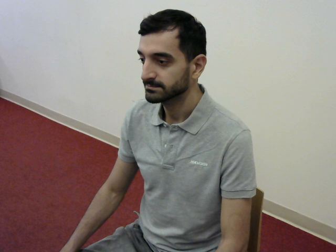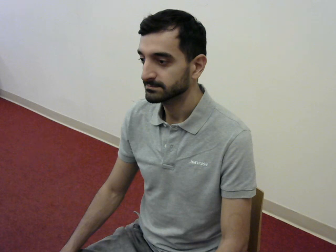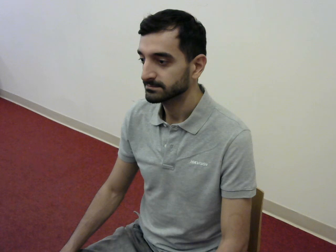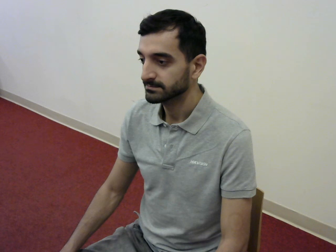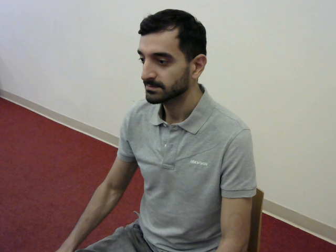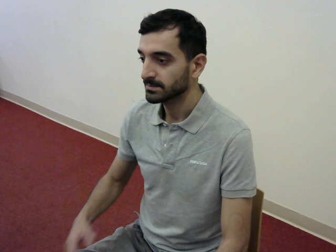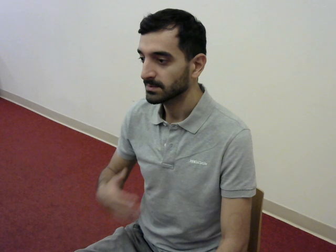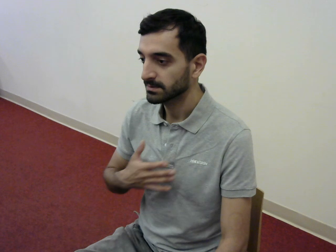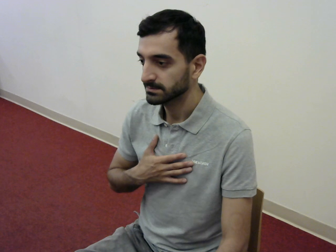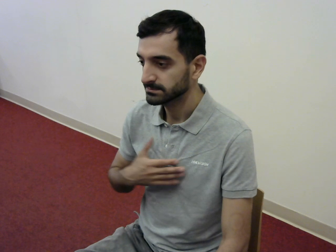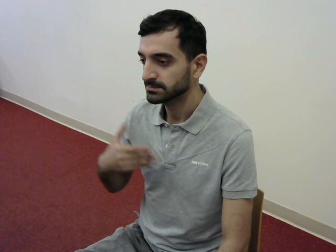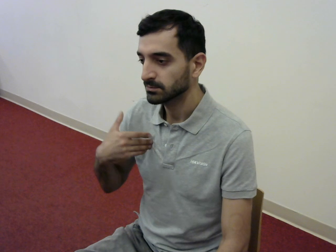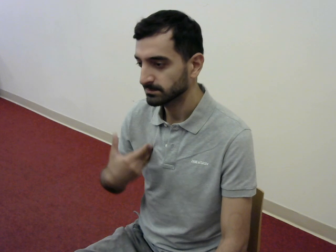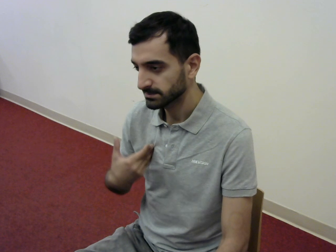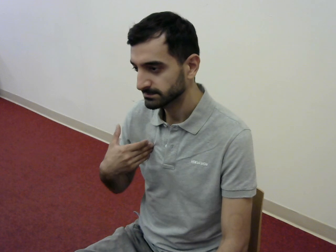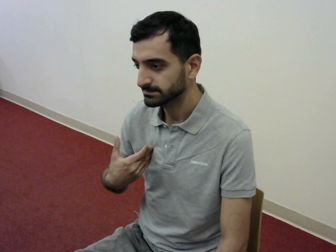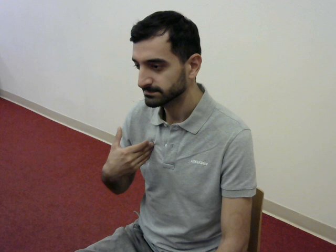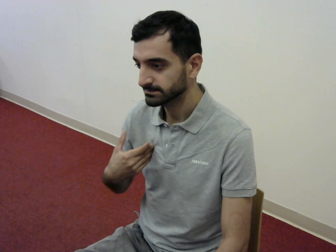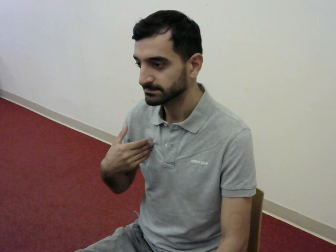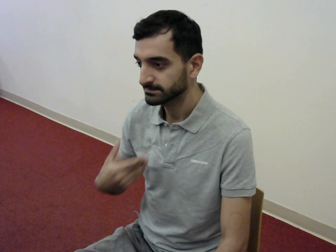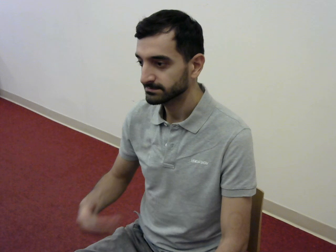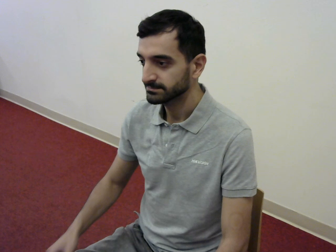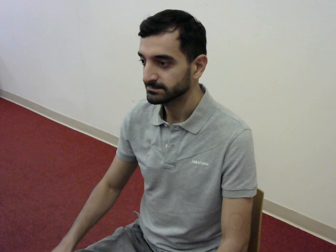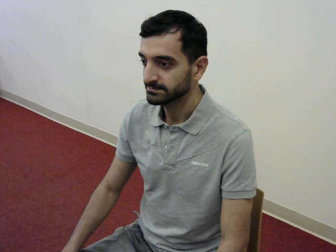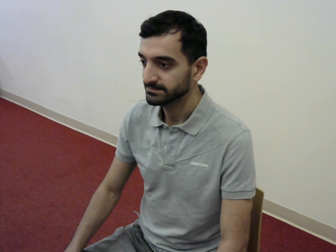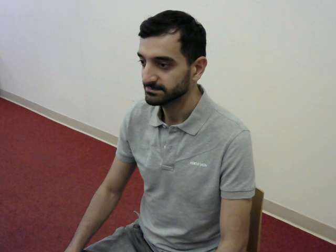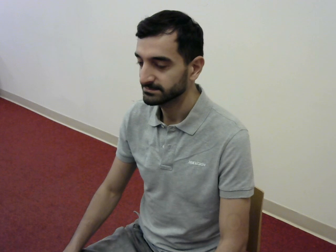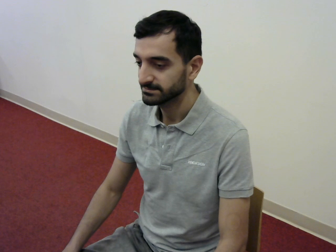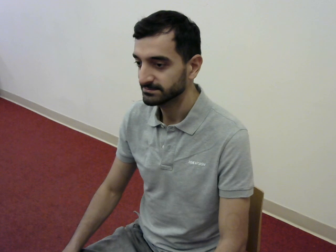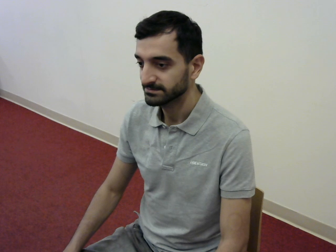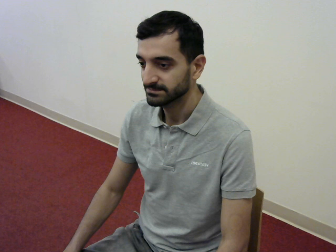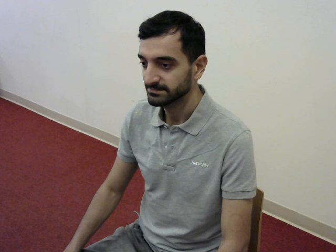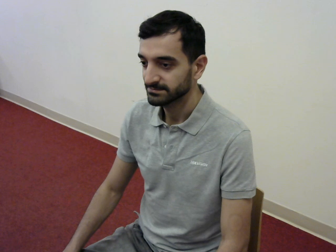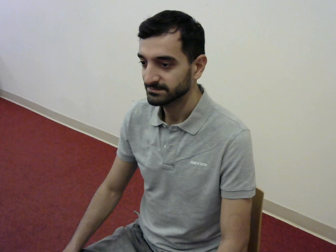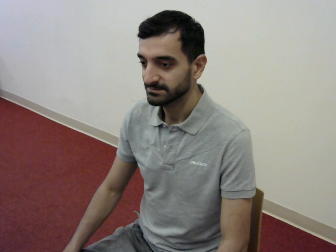Mən subayam